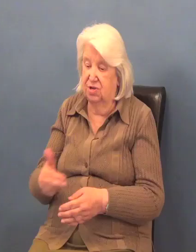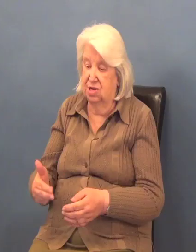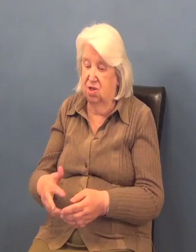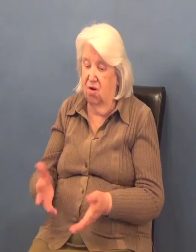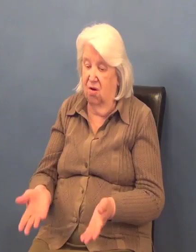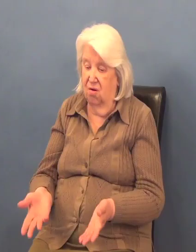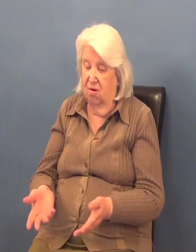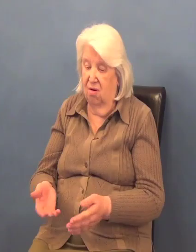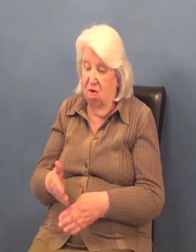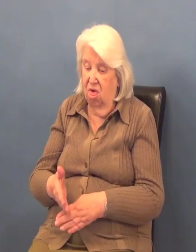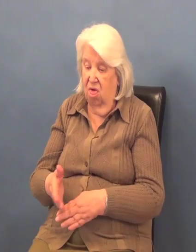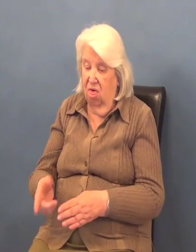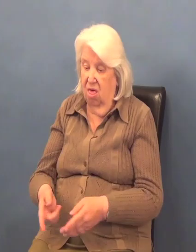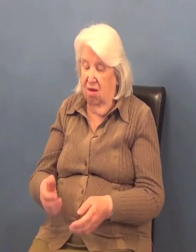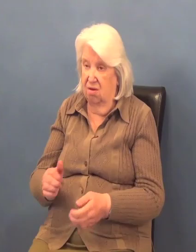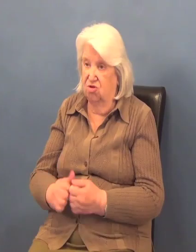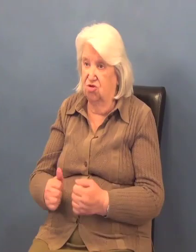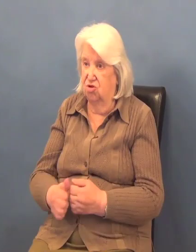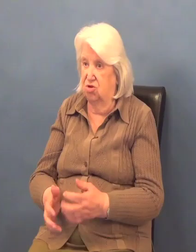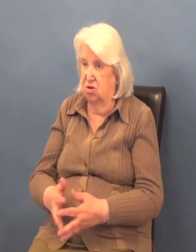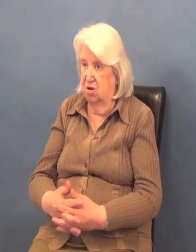Piłowanie rzeczy. Piłowanie to niszczenie.